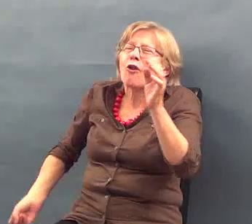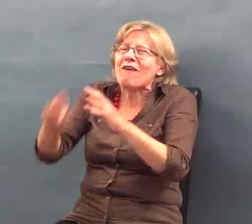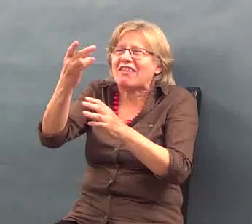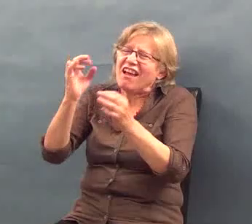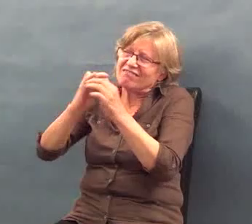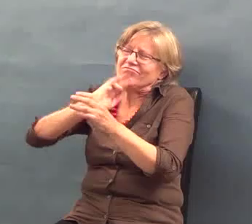Akurat poleciała.